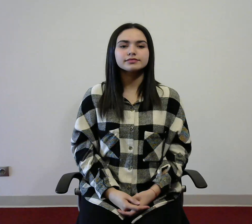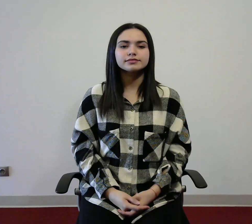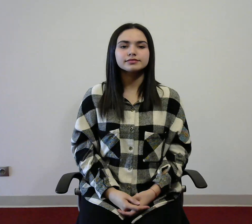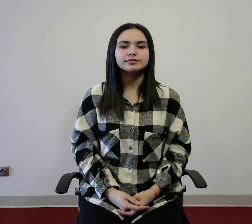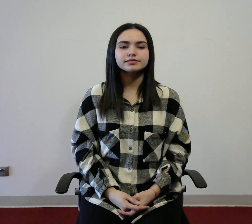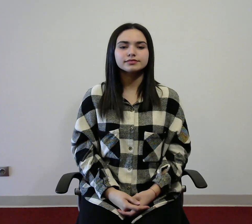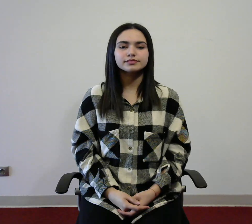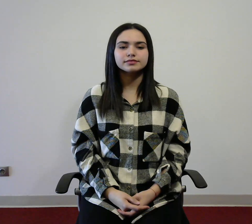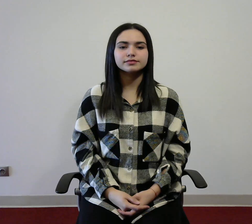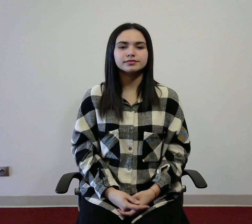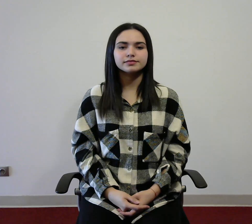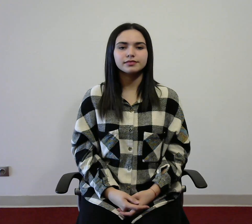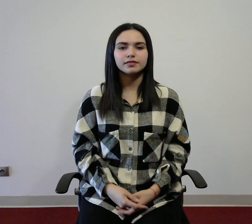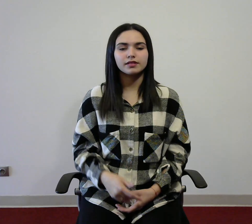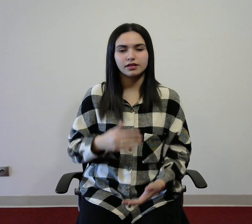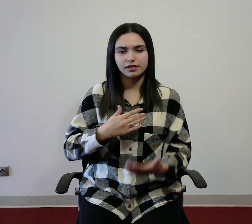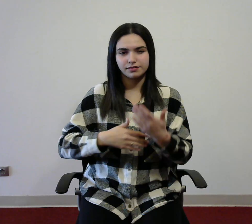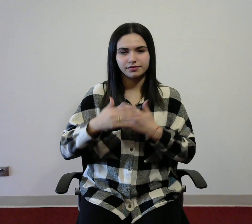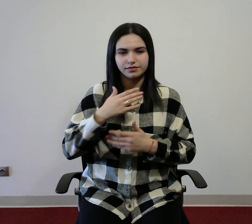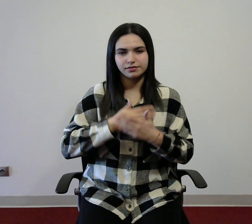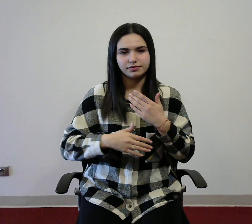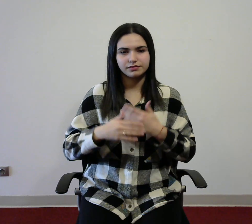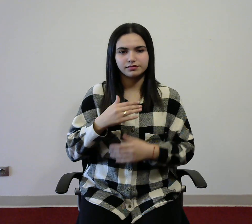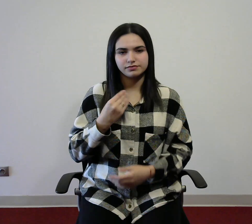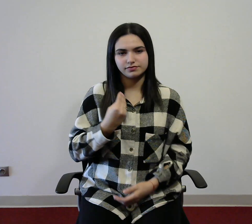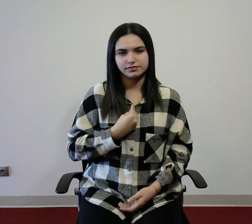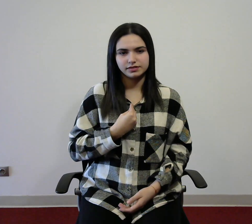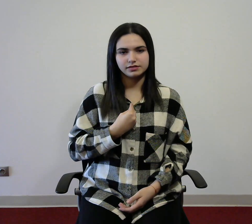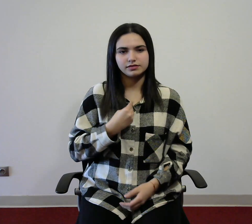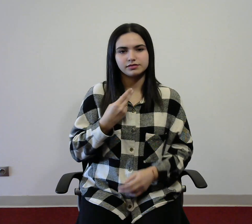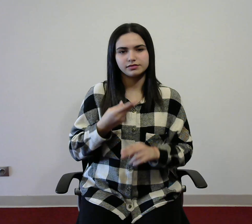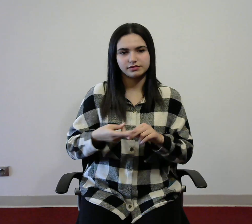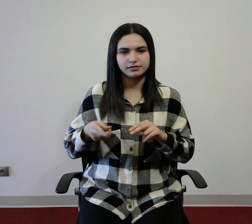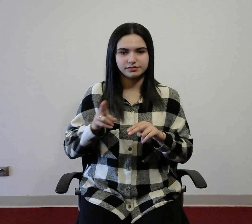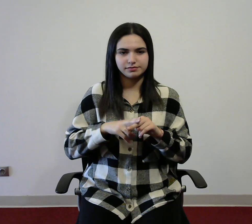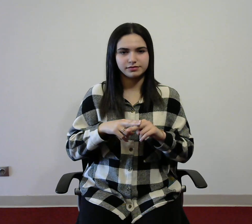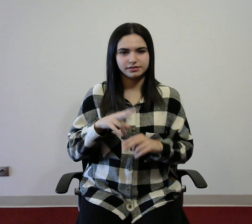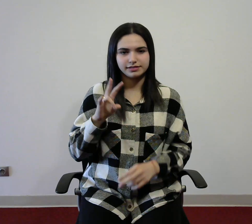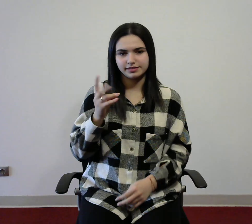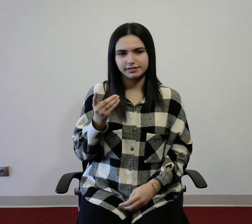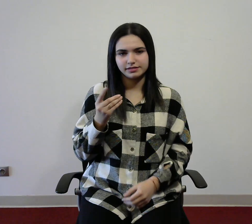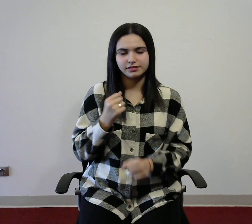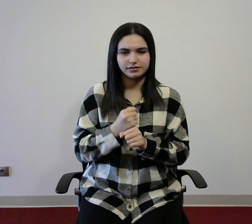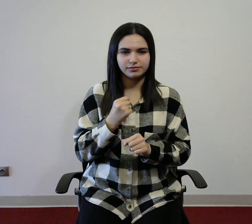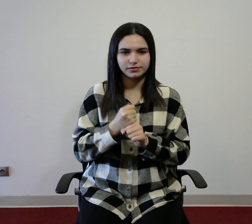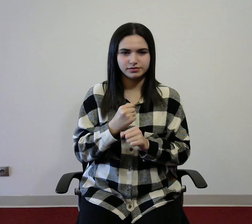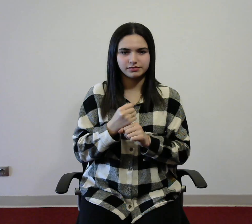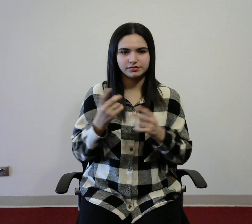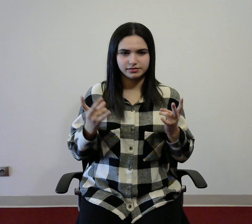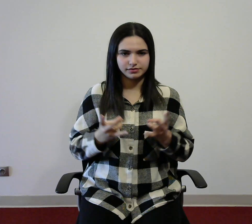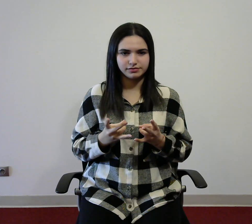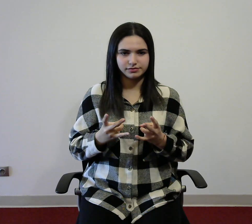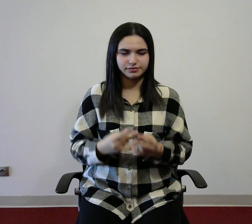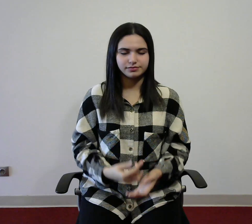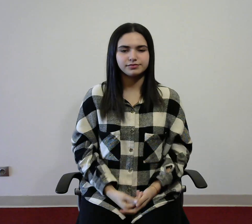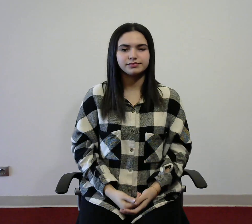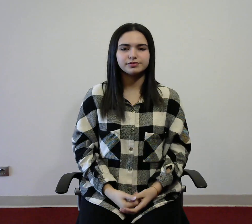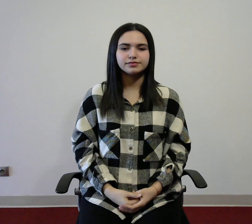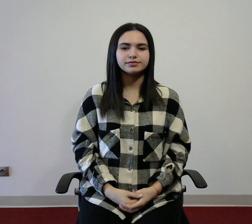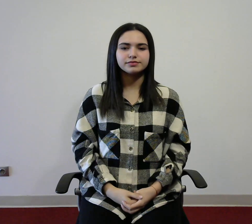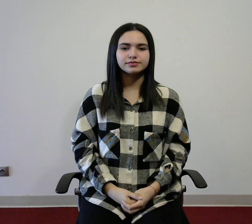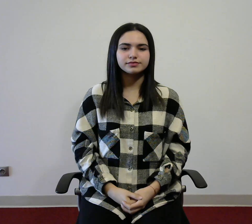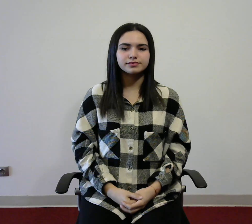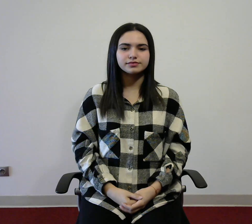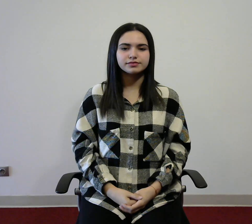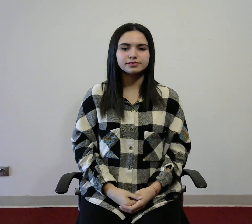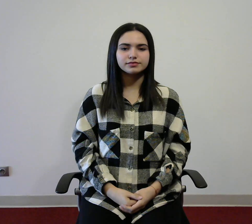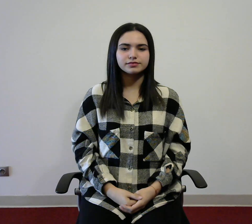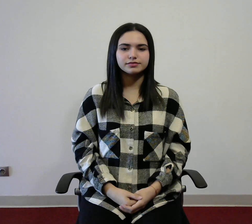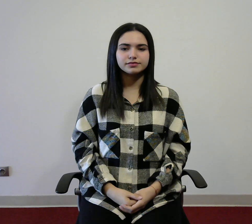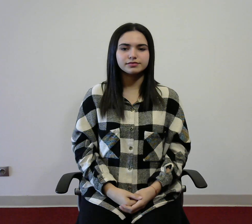Əlilliyin təyin olunması üçün nə etmək lazımdır?